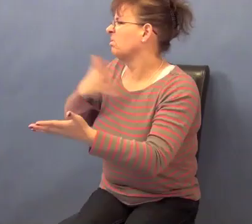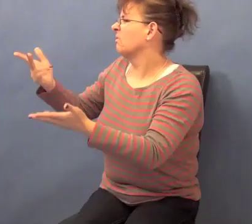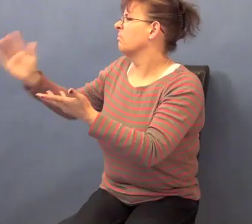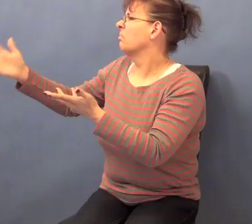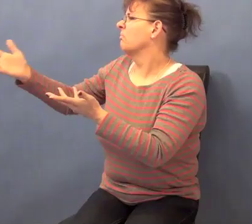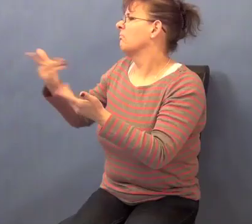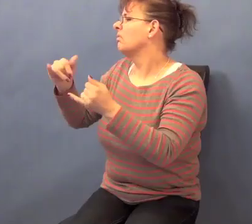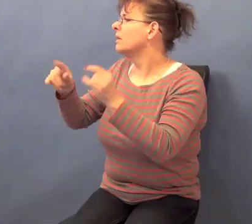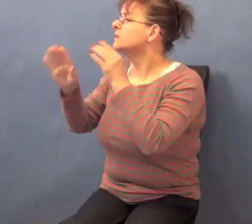Bezczelne.